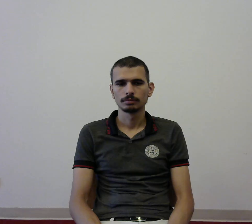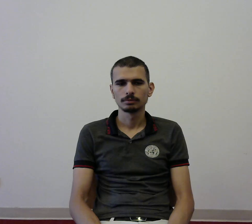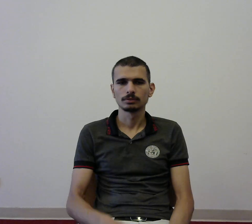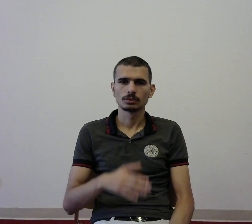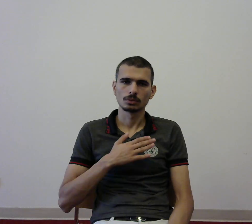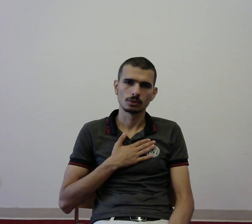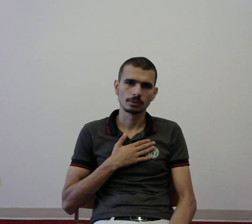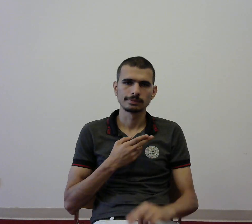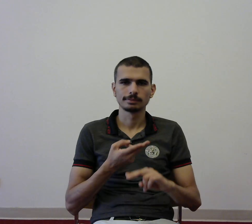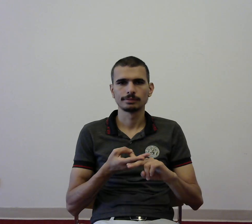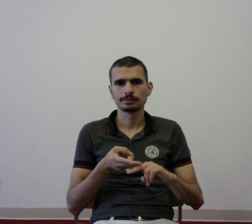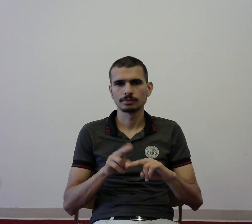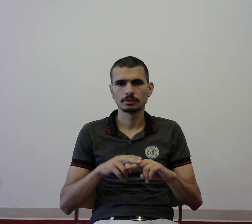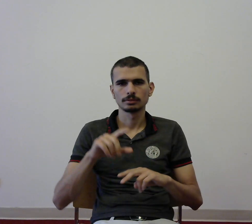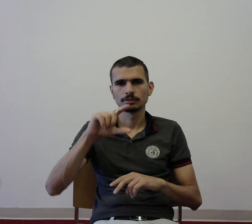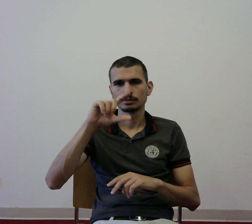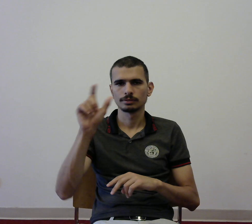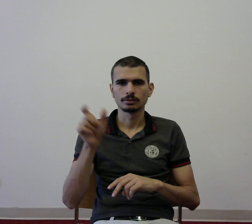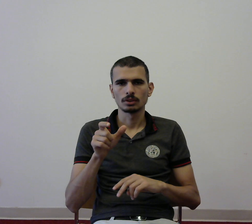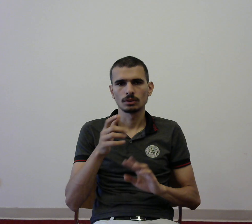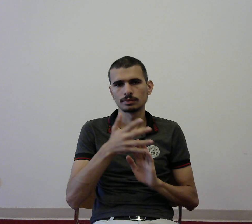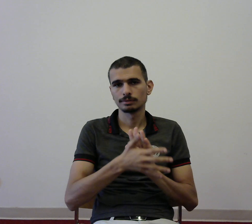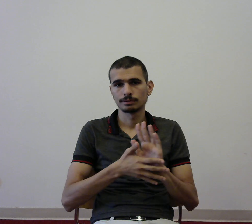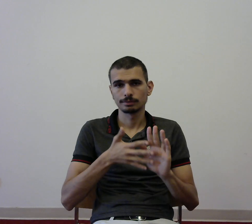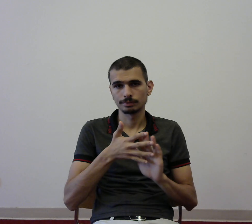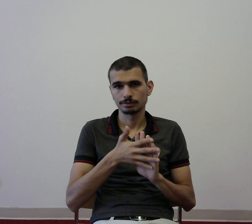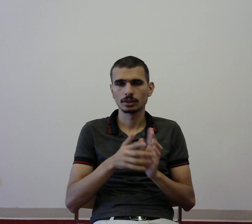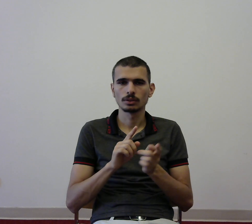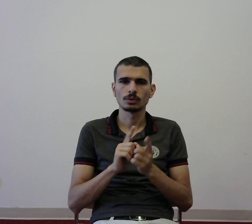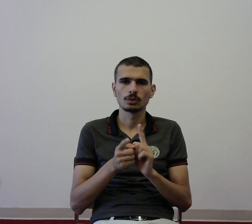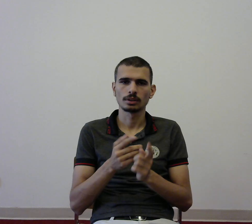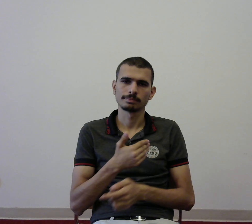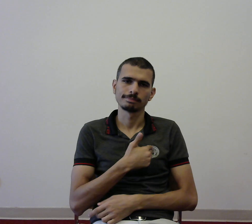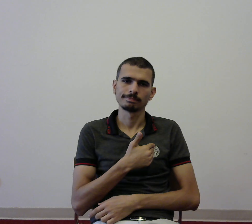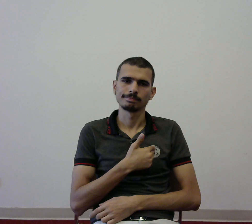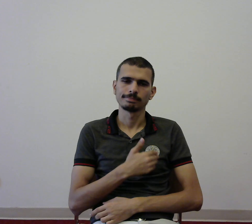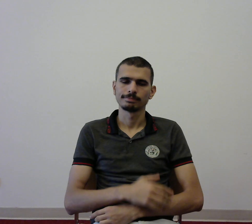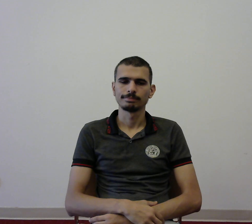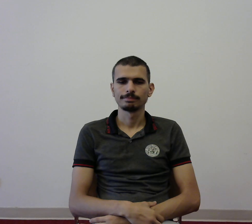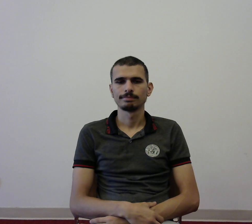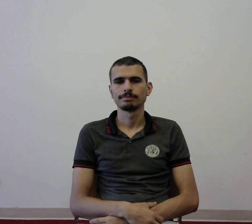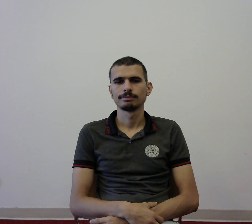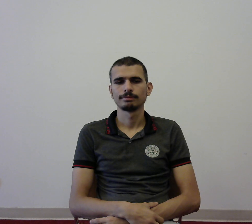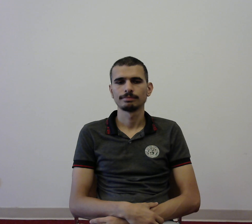Mən bu əsərin surdotərcüməsini istəyirəm